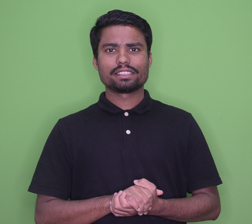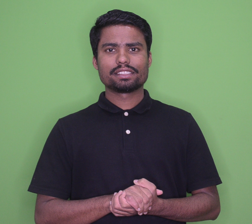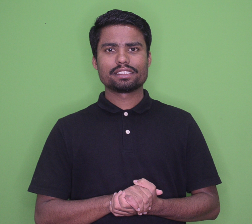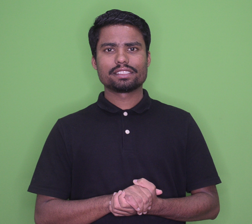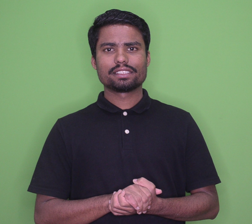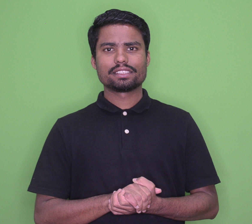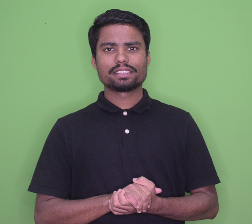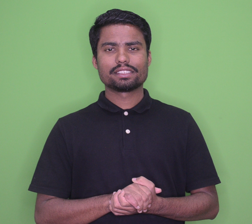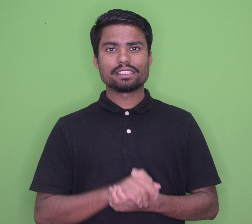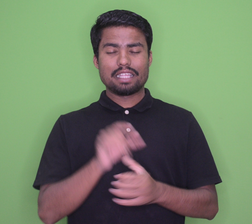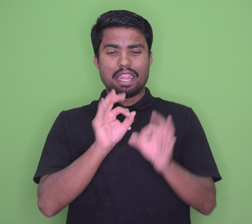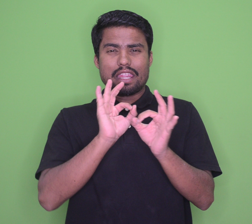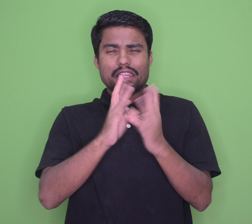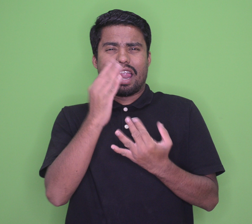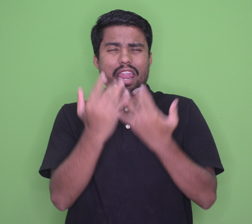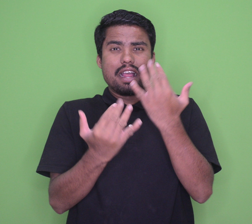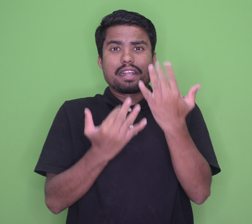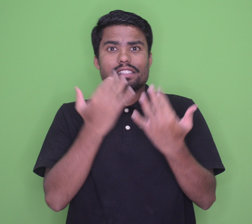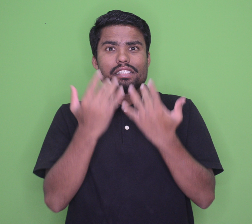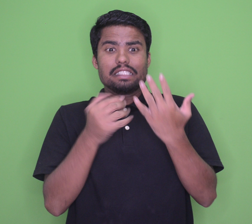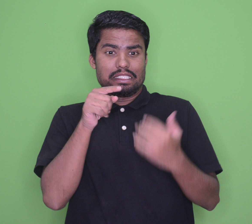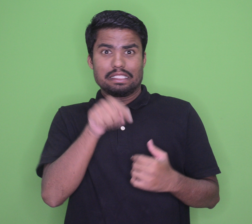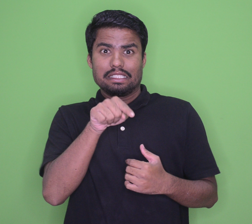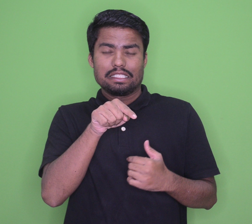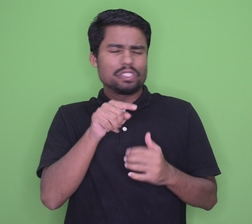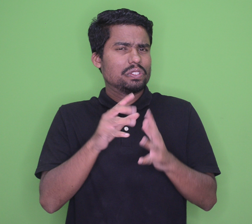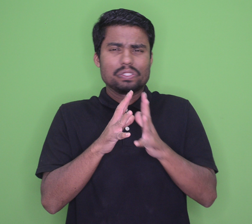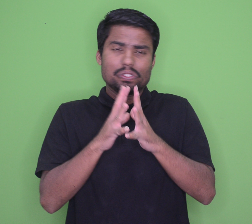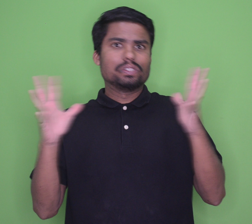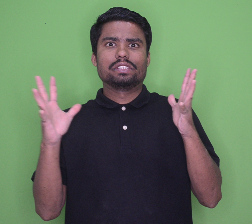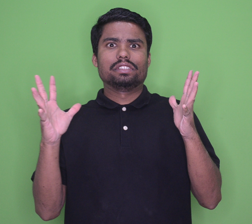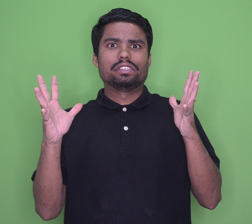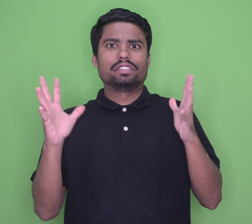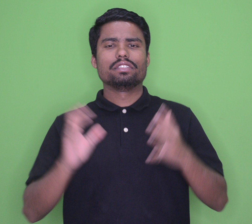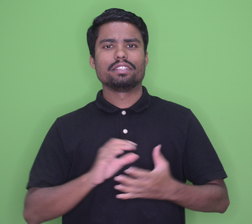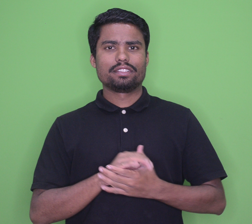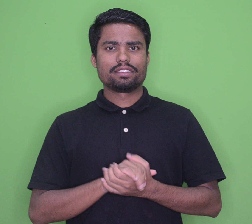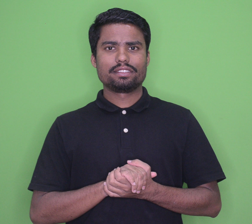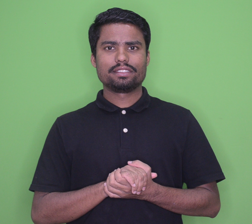it is veryhot here